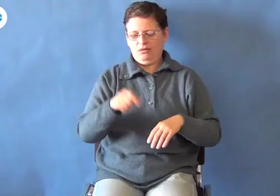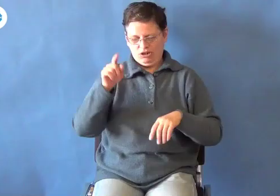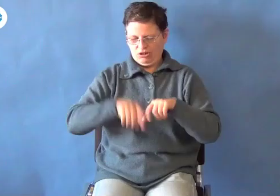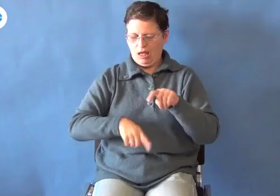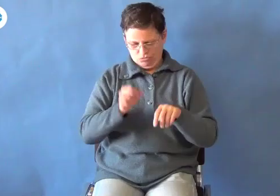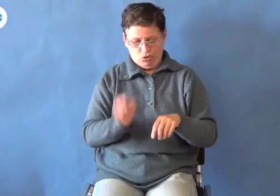Tutaj źle.